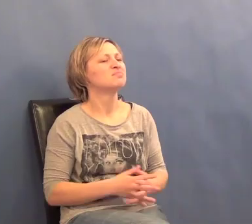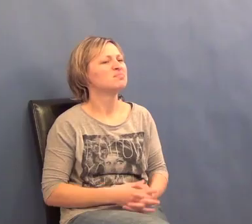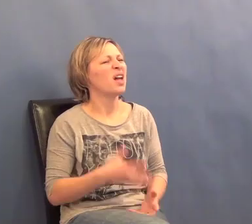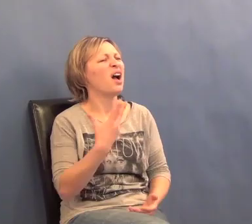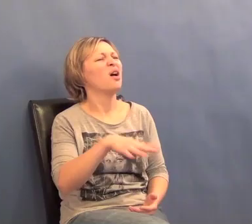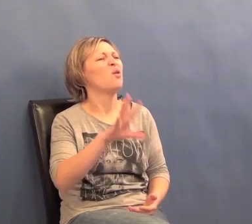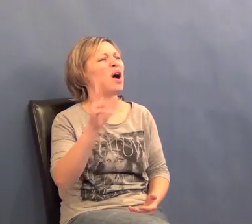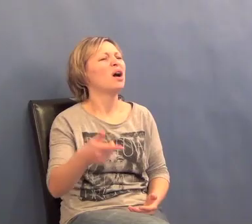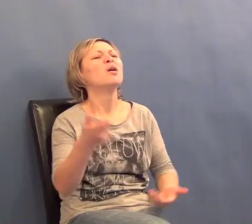To nieładnie.